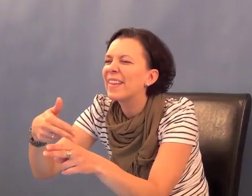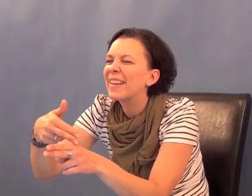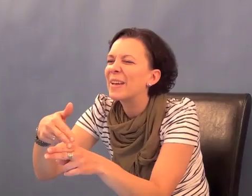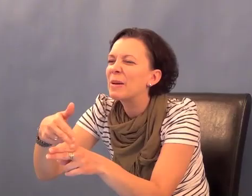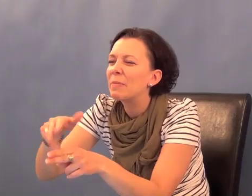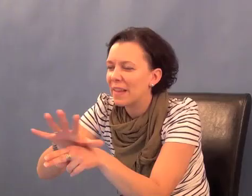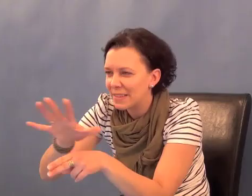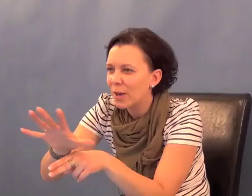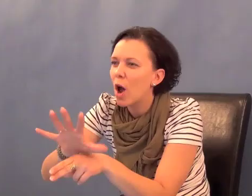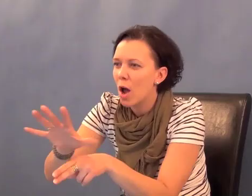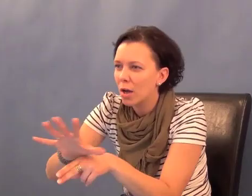Piętnastego.